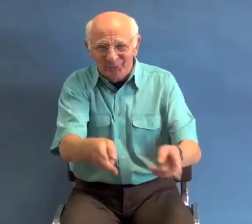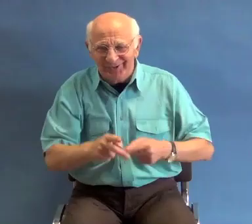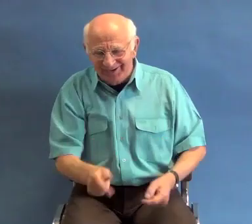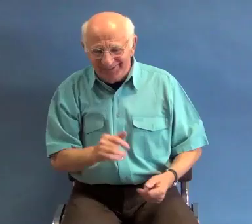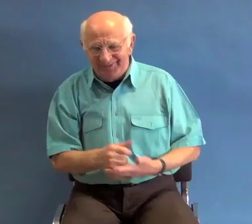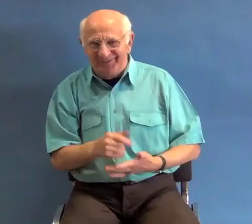To jest właśnie to.